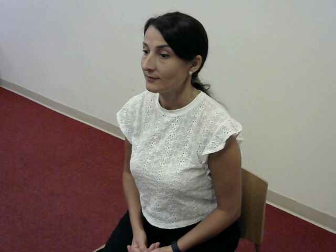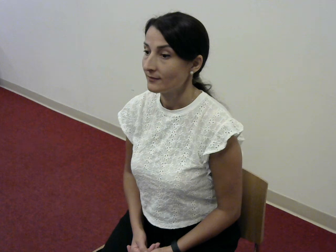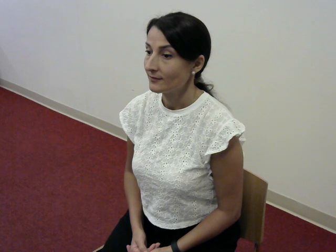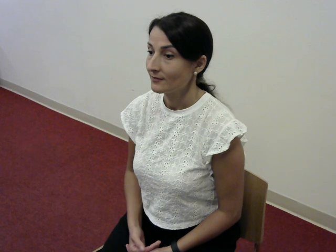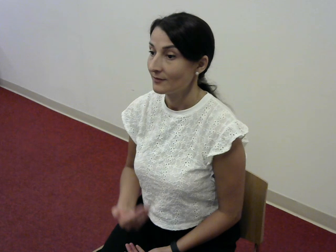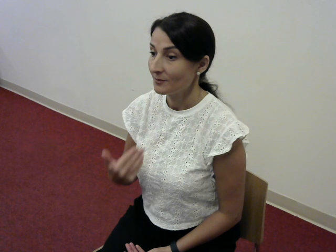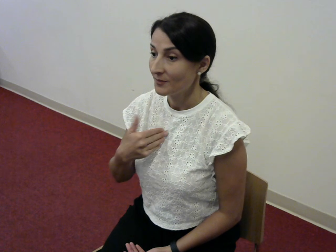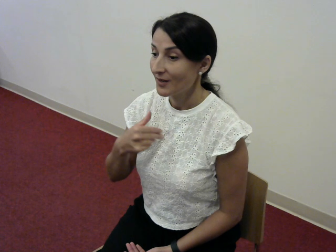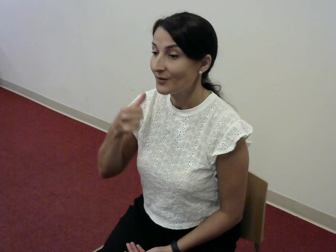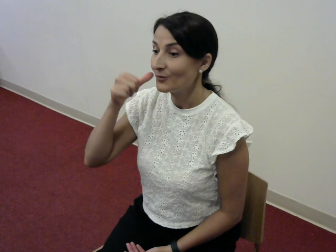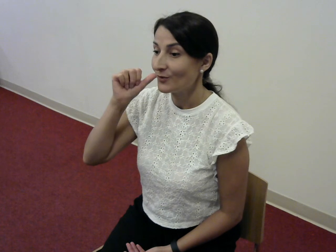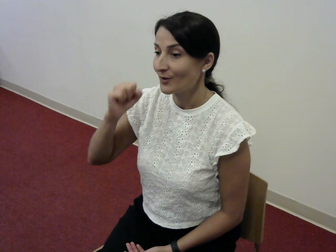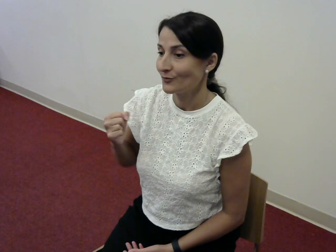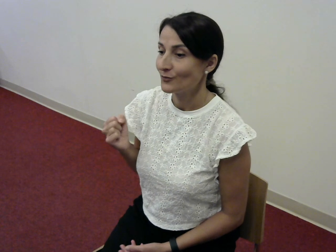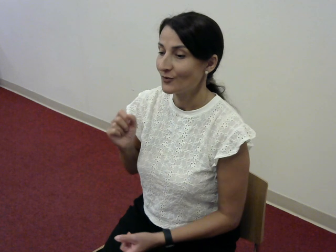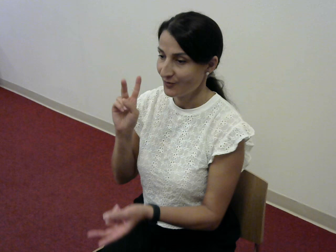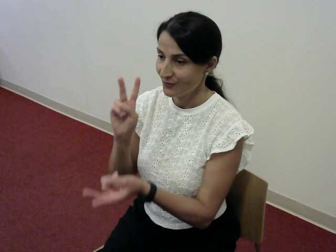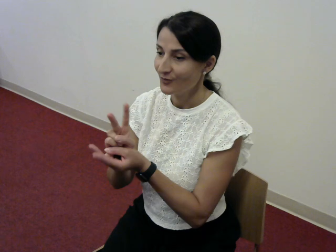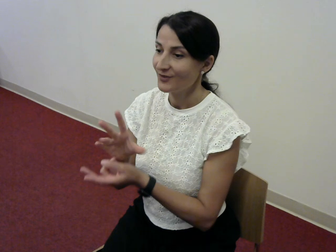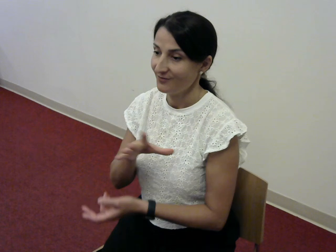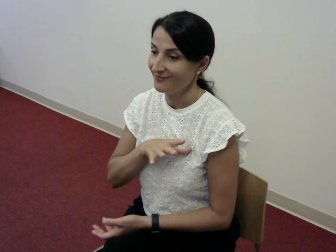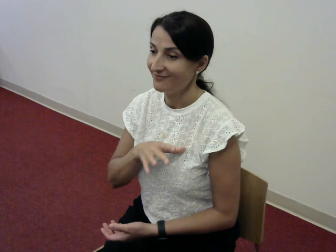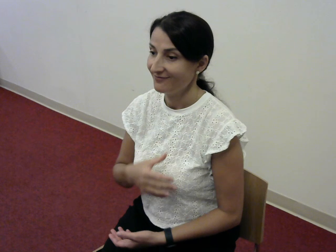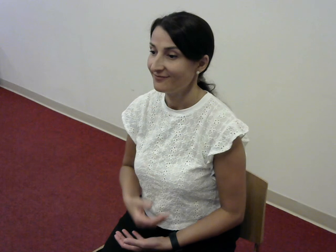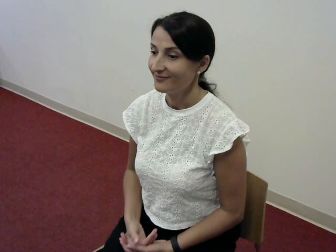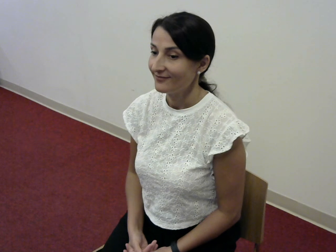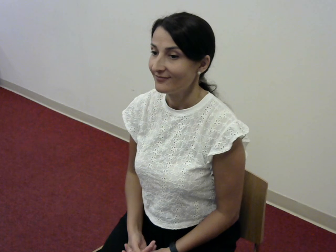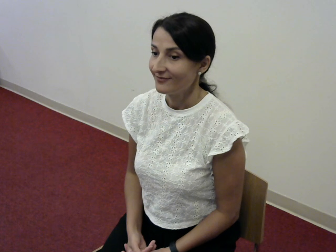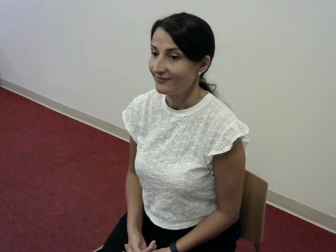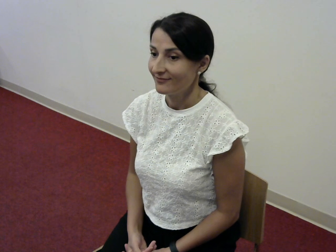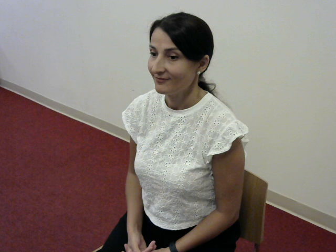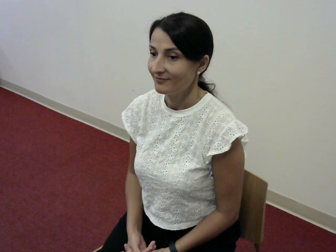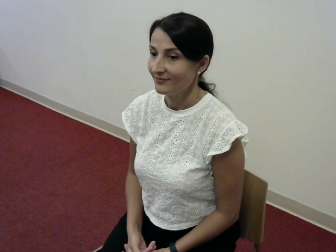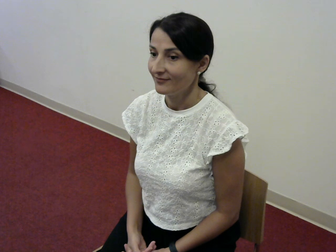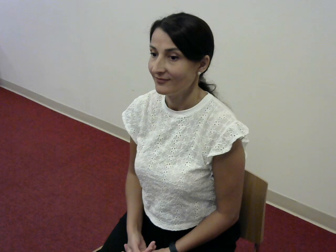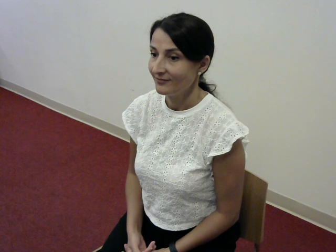Mən dünən dostlarımla görüşmüşdüm